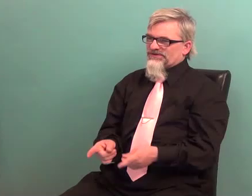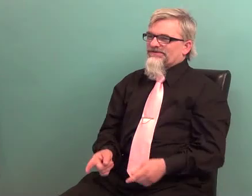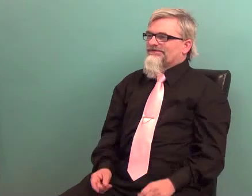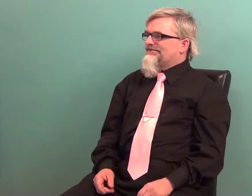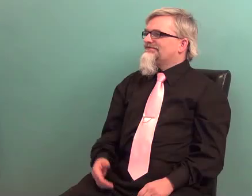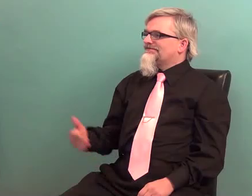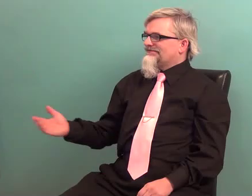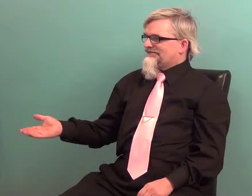Proszę.